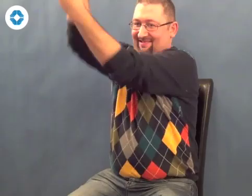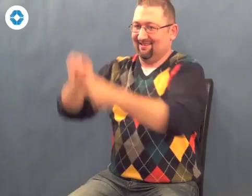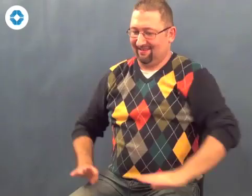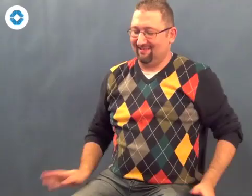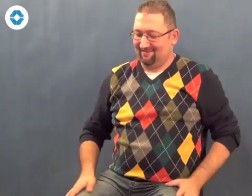Koniec.